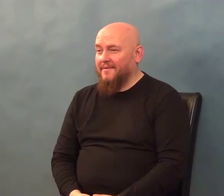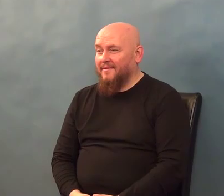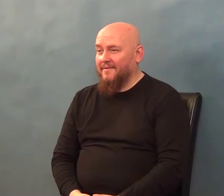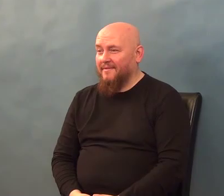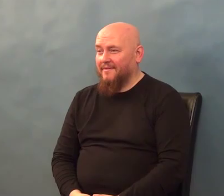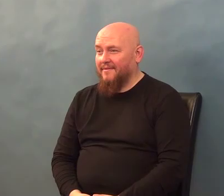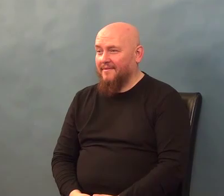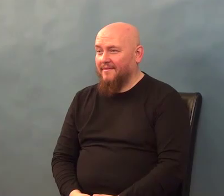Trzeciego.